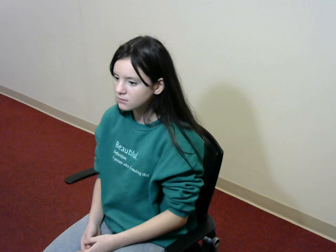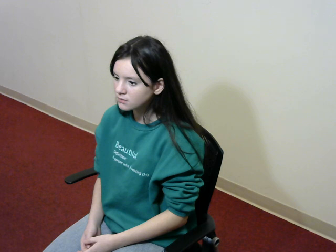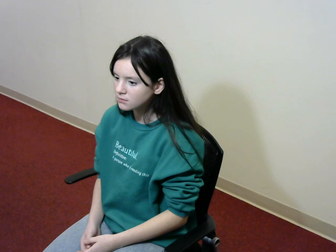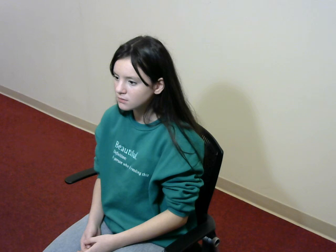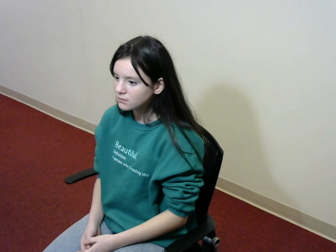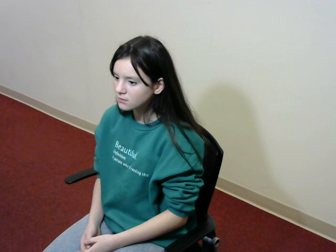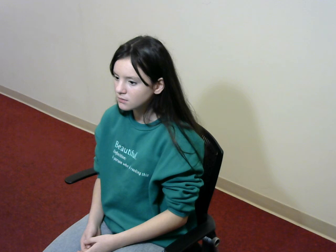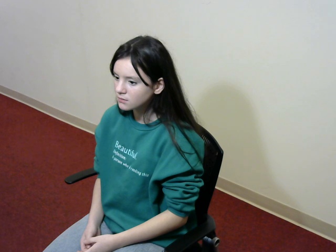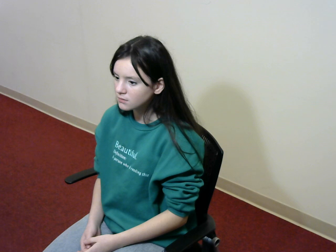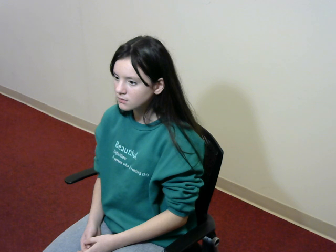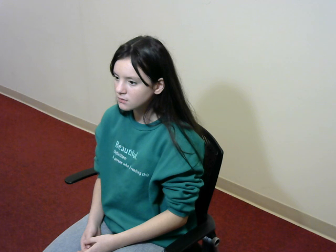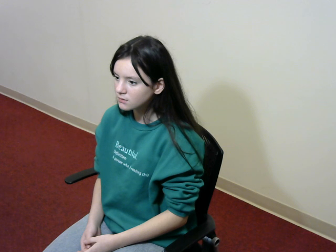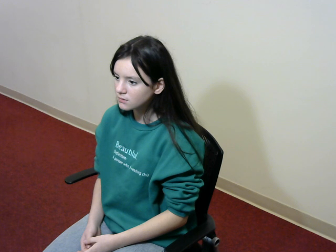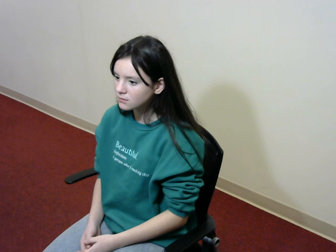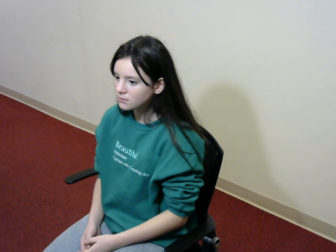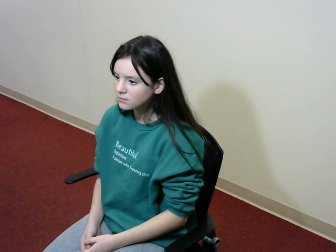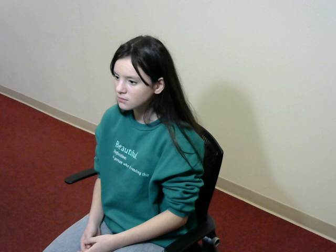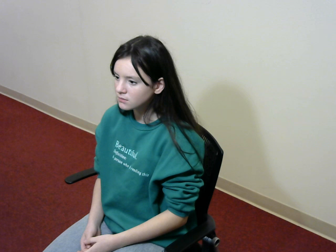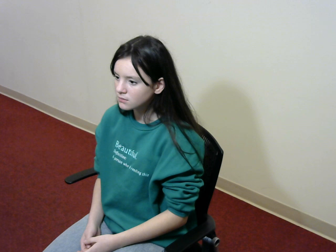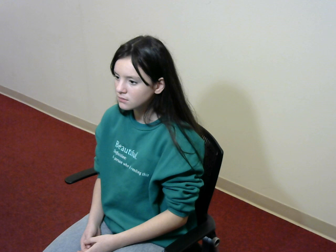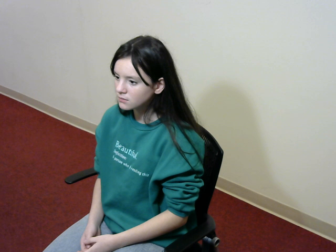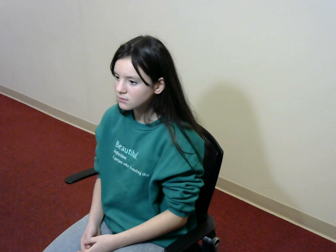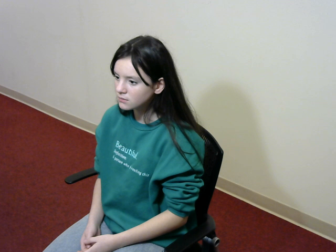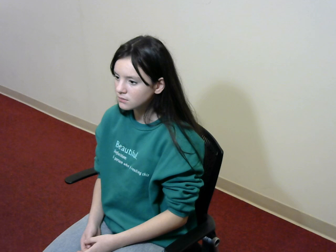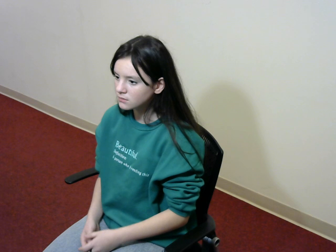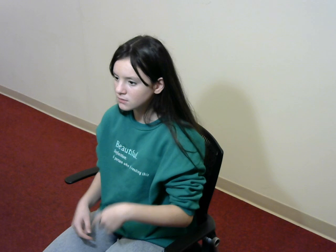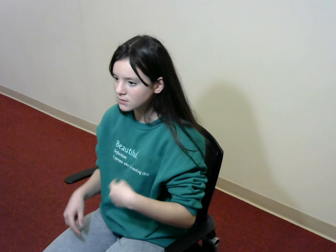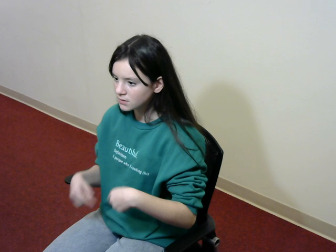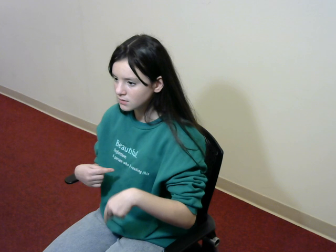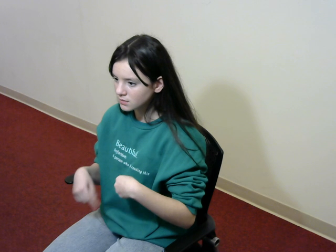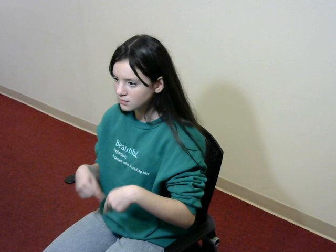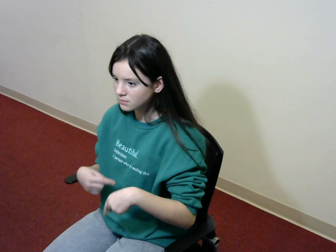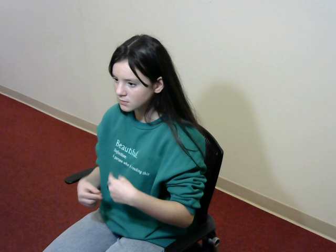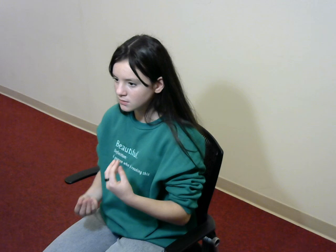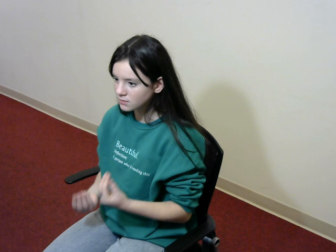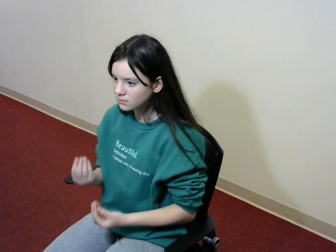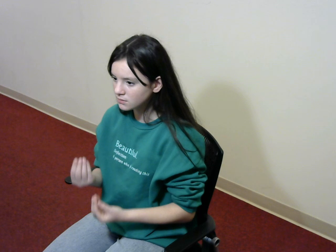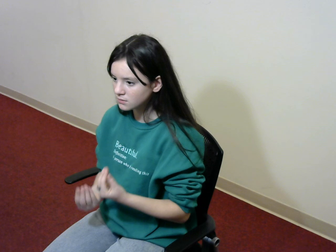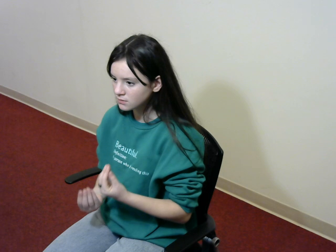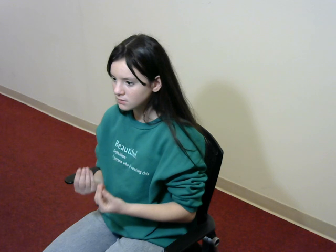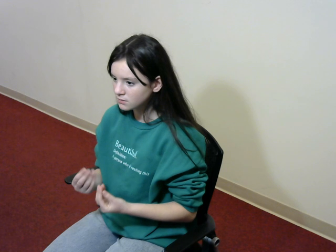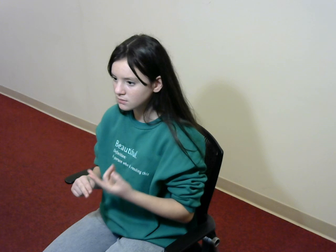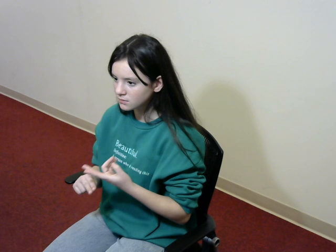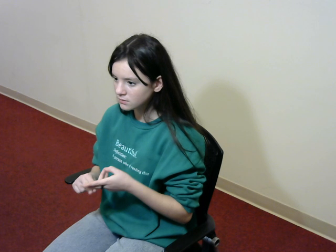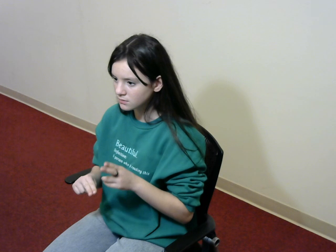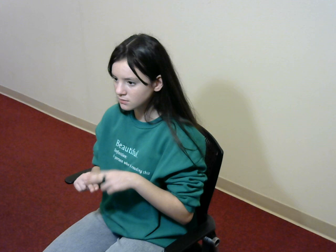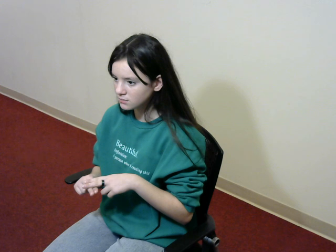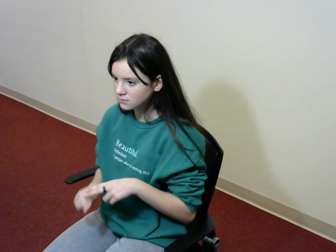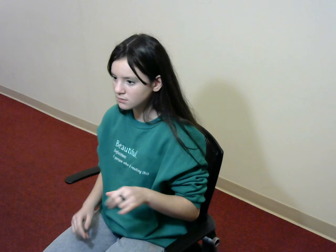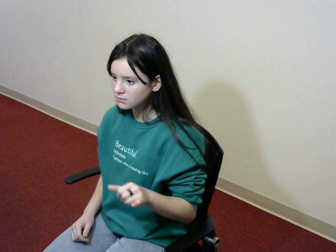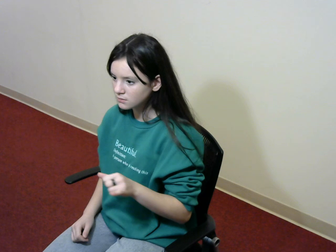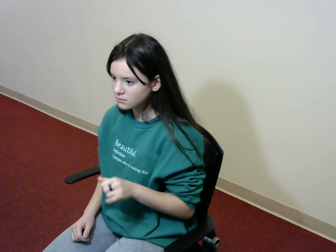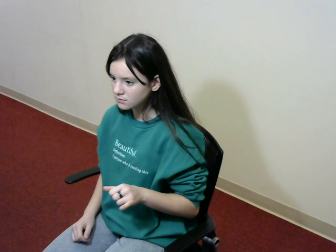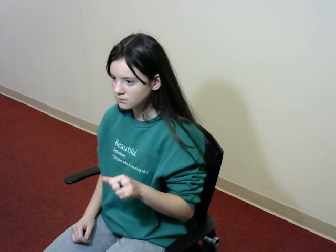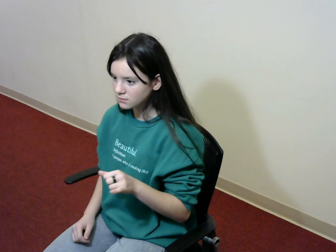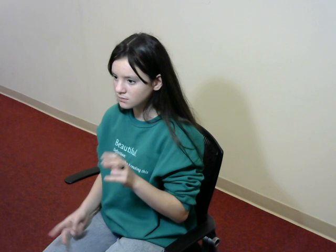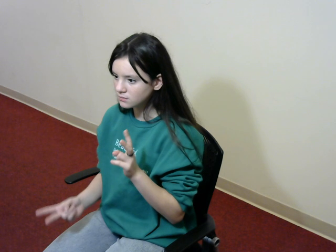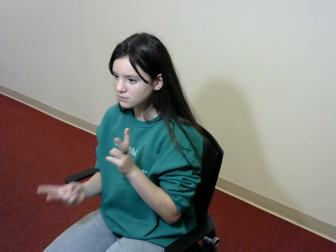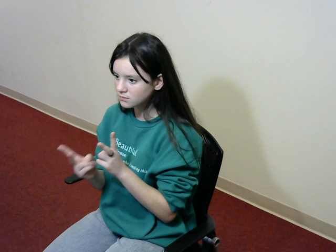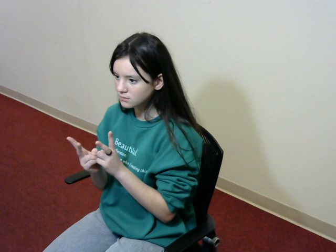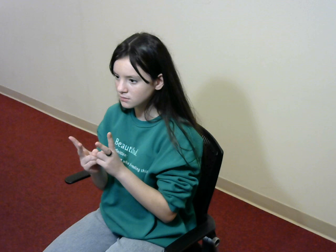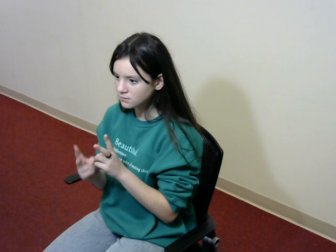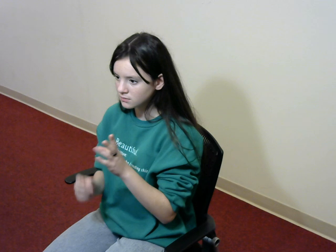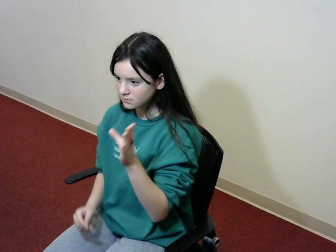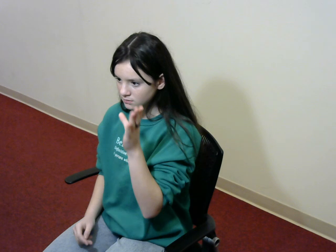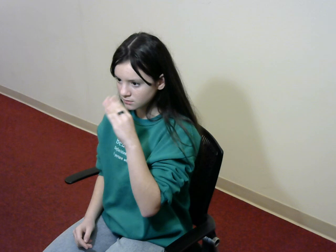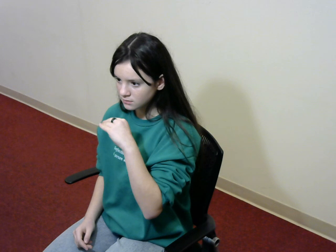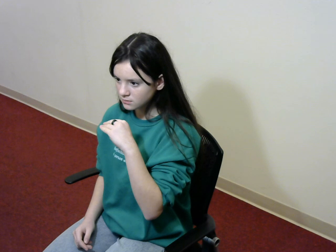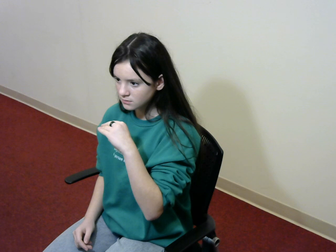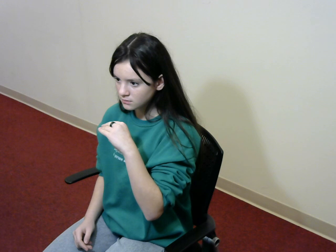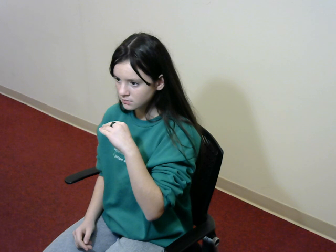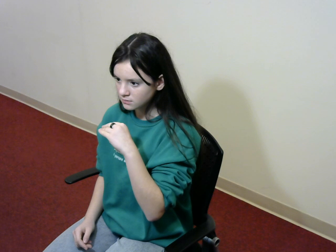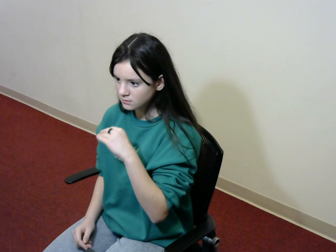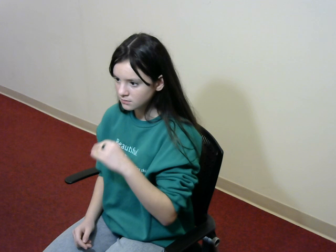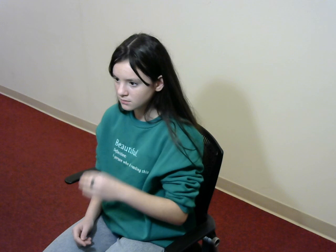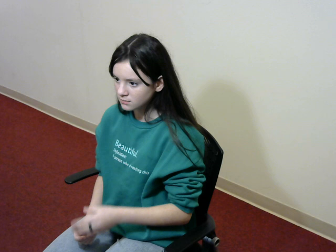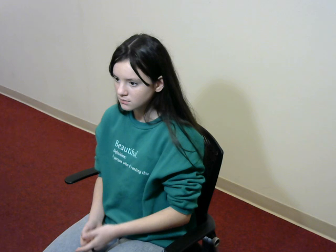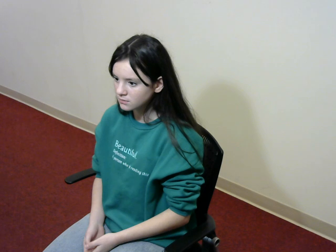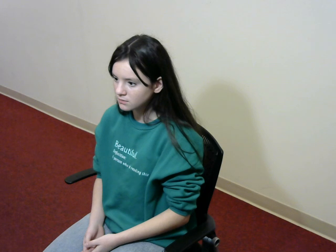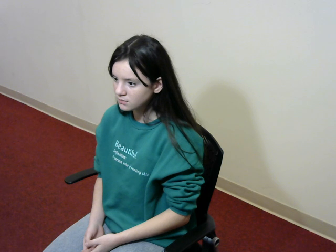Futbol oynamaq üçün harda görüşə bilərik?